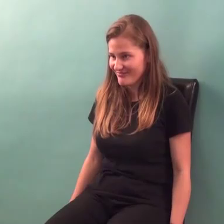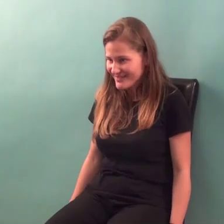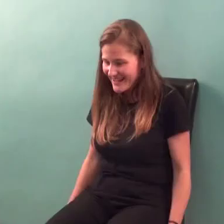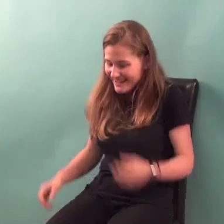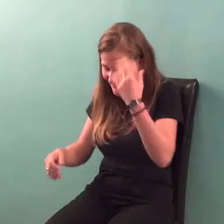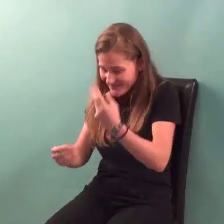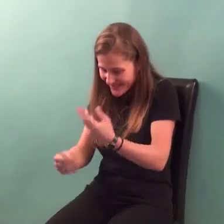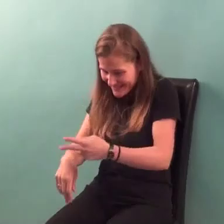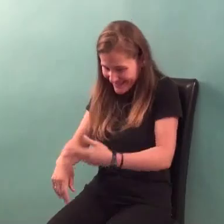Nie wiem, po co jest ten zegar.